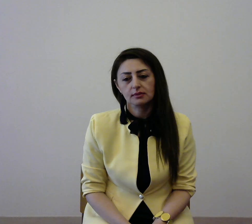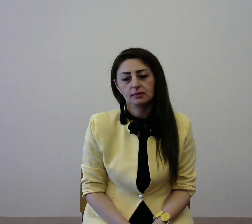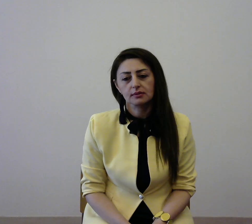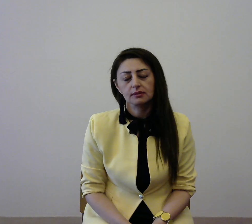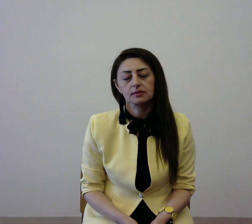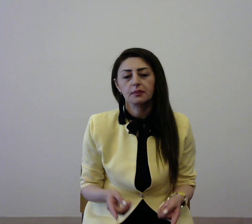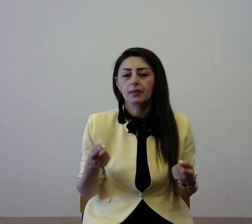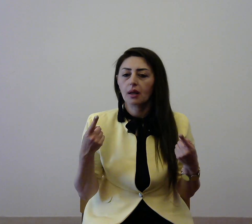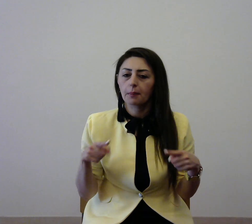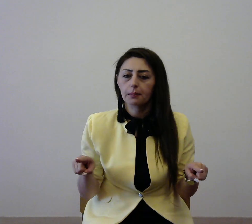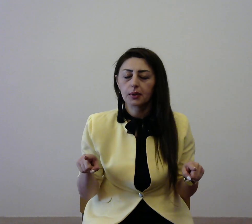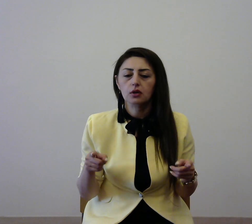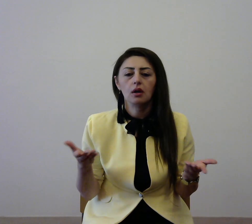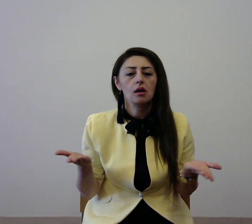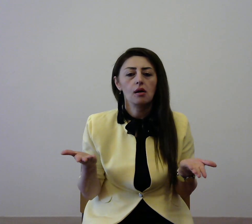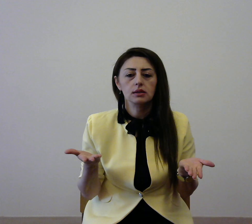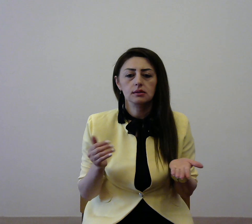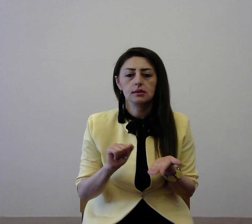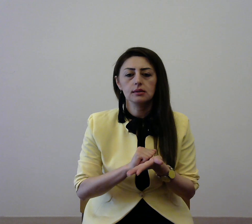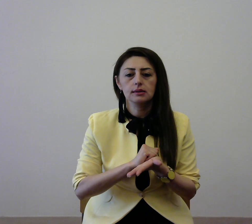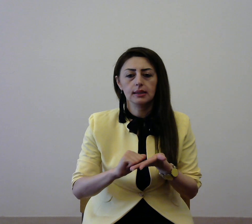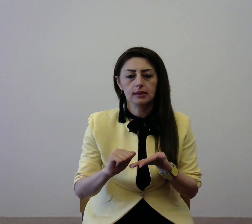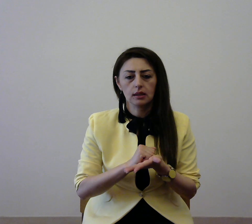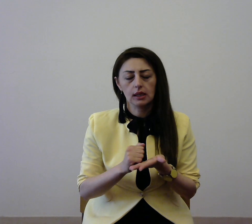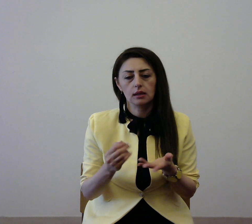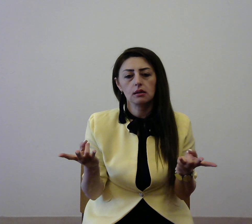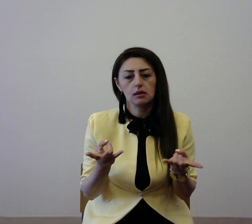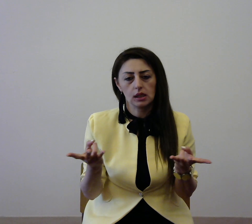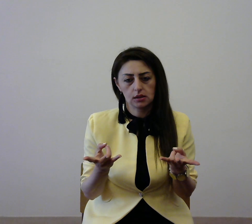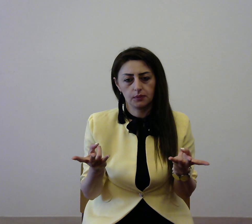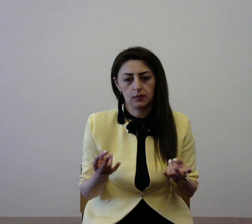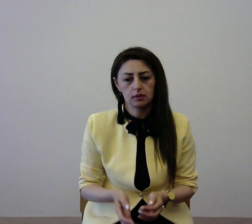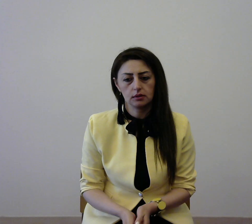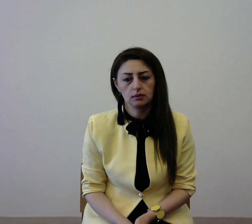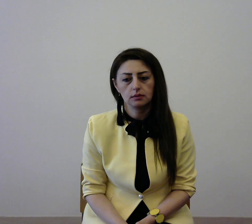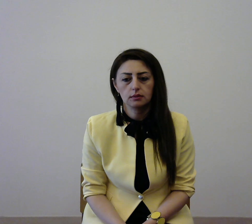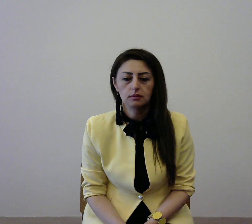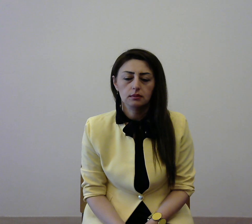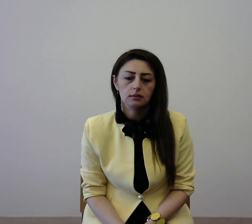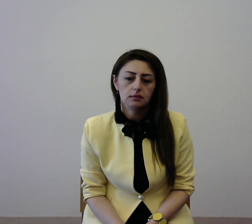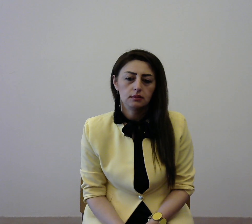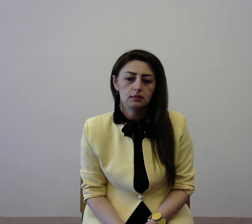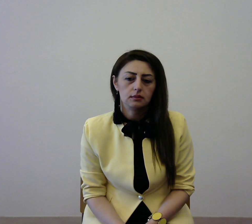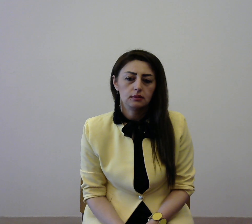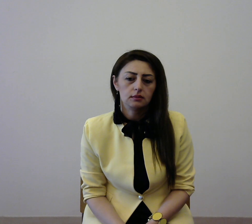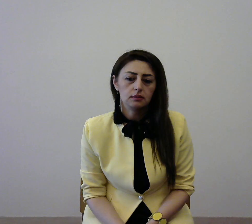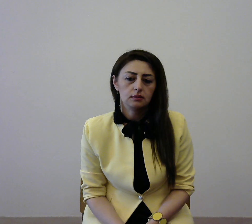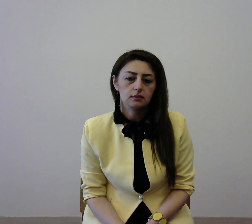Başqa hansı sənədlər lazımdır?